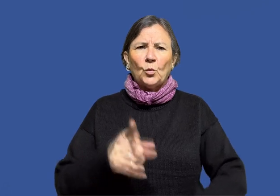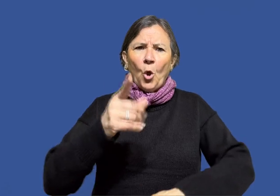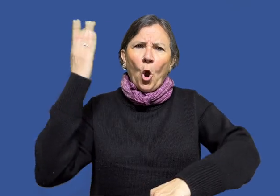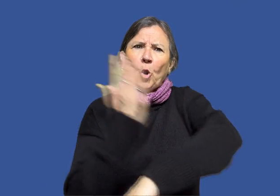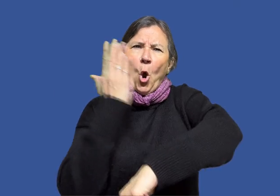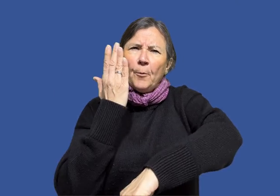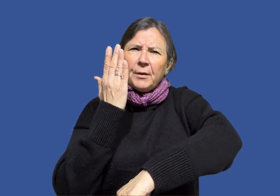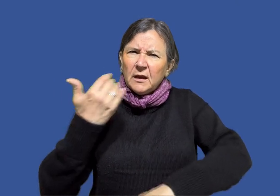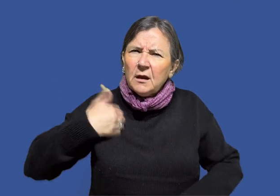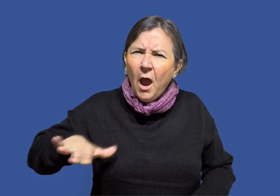Has rebut algun cop?